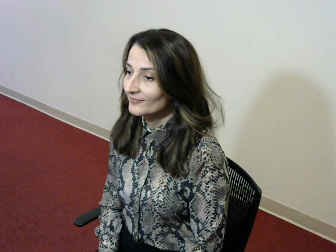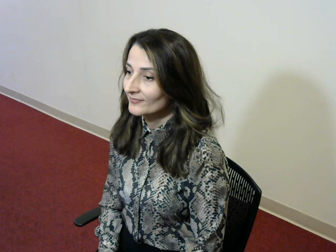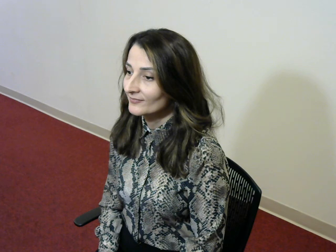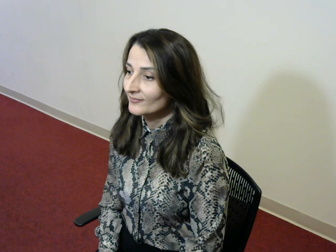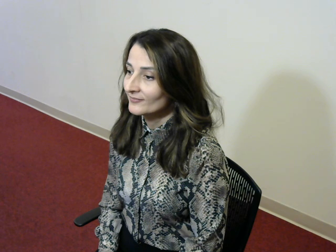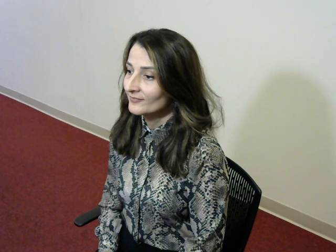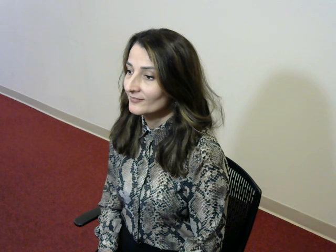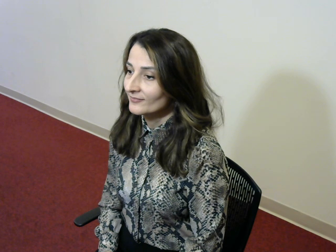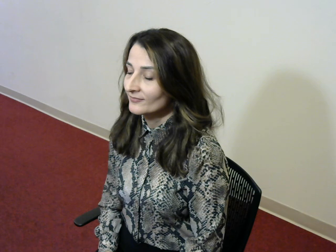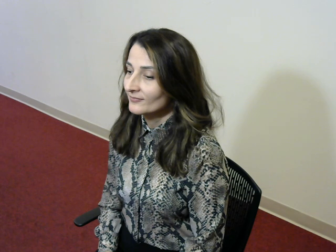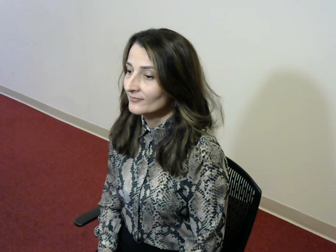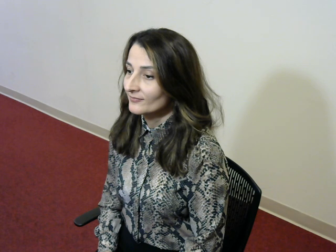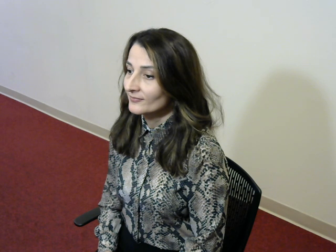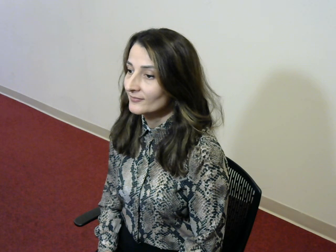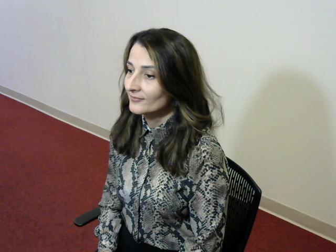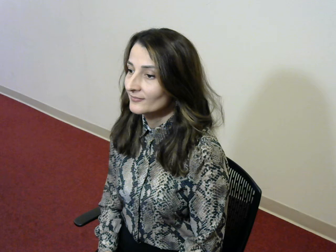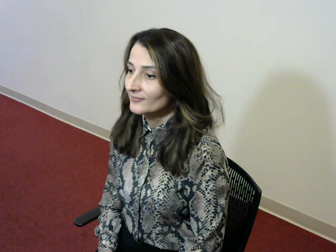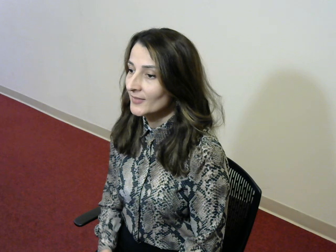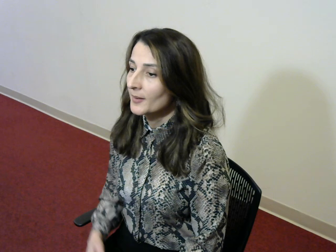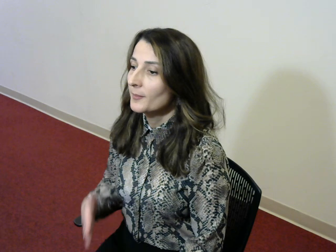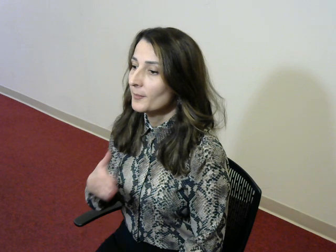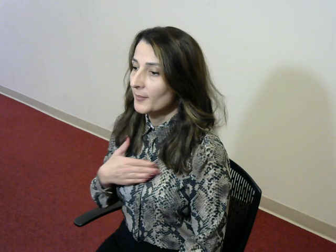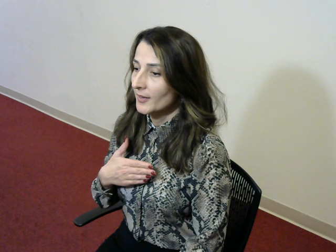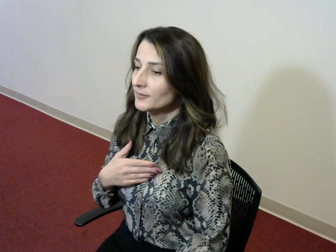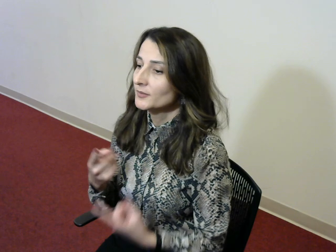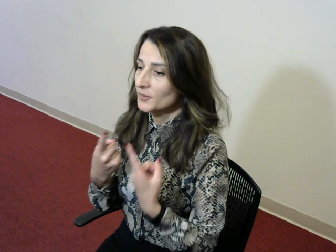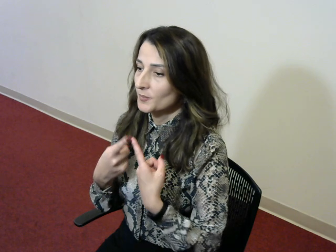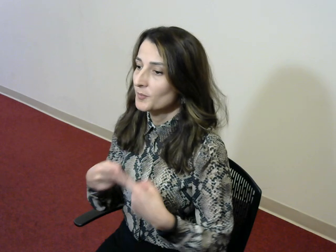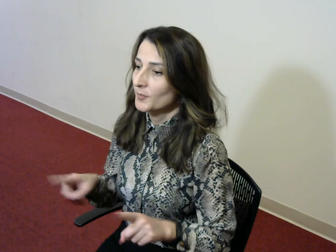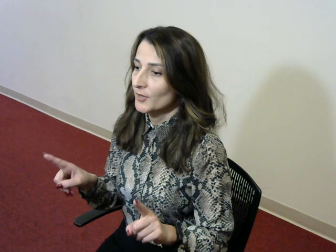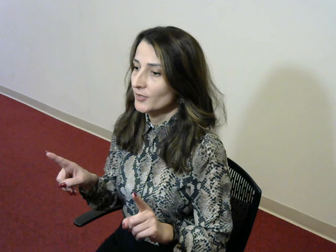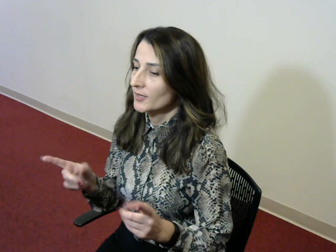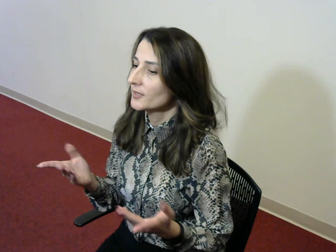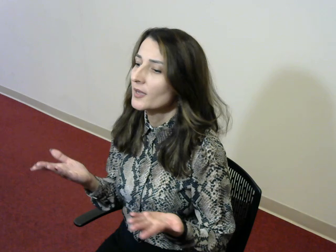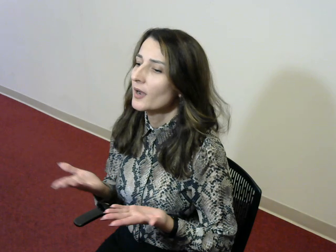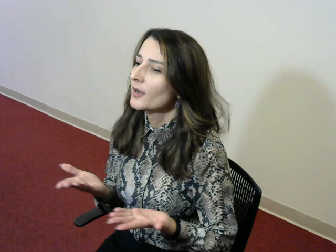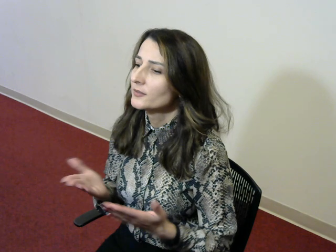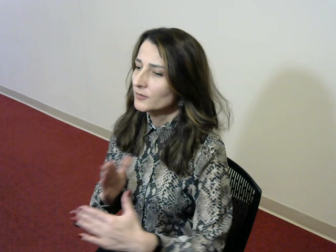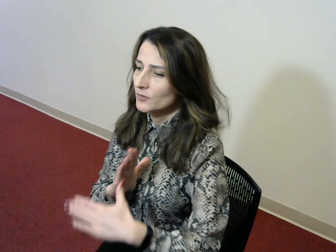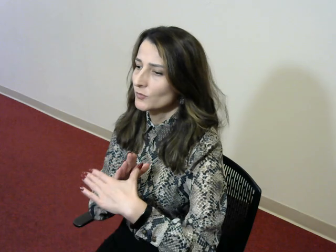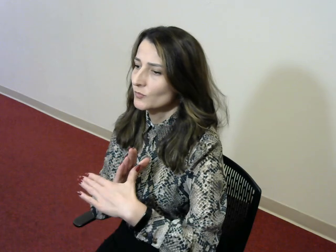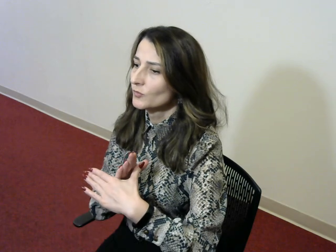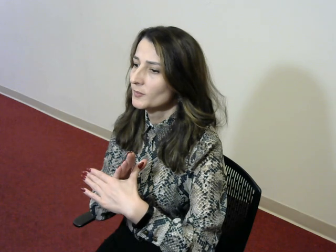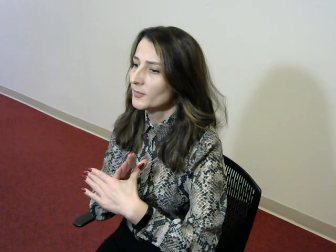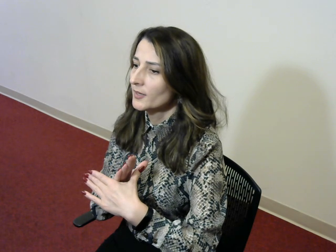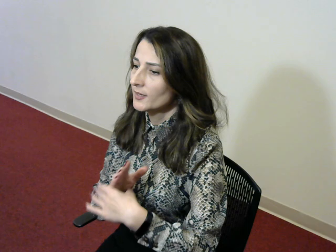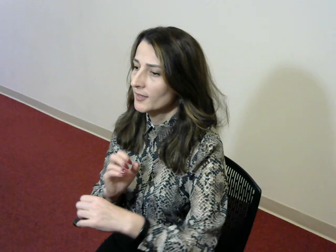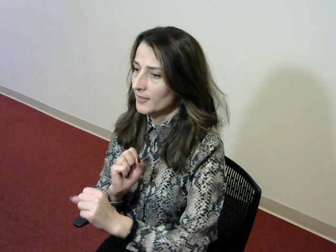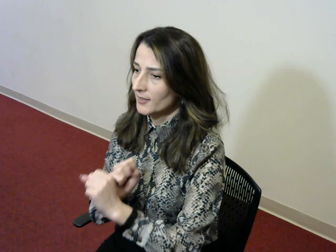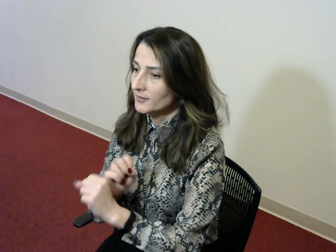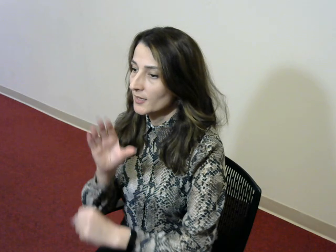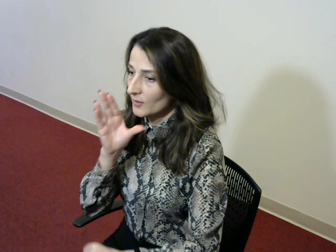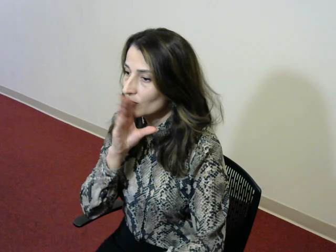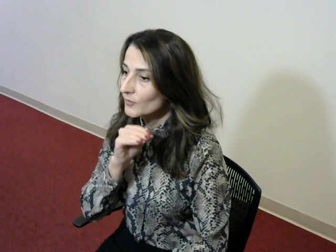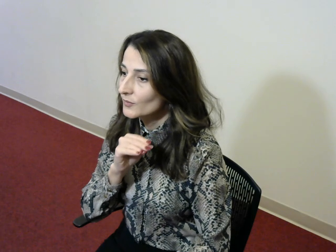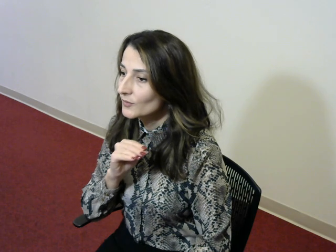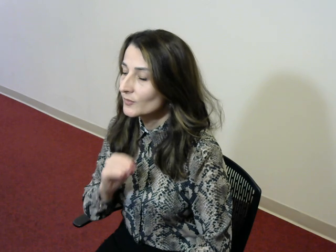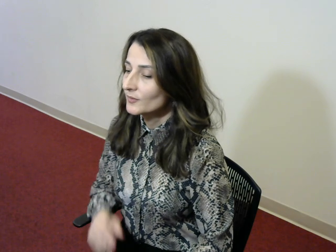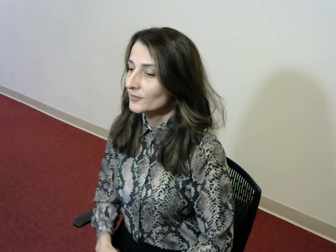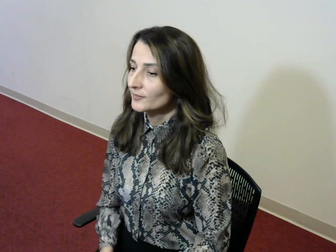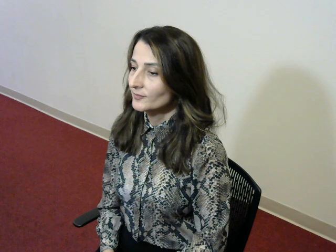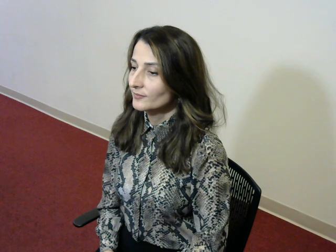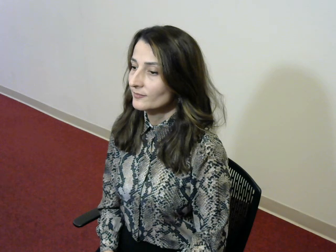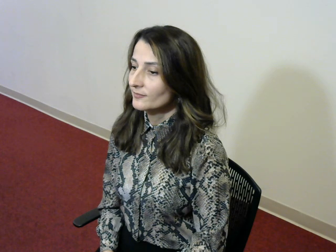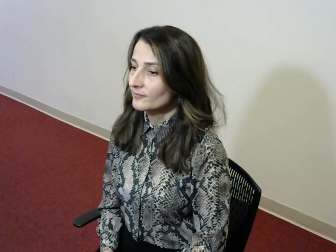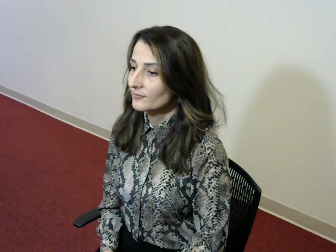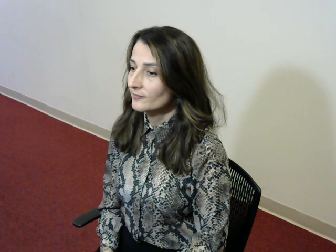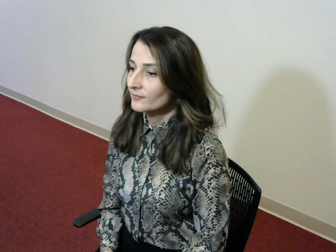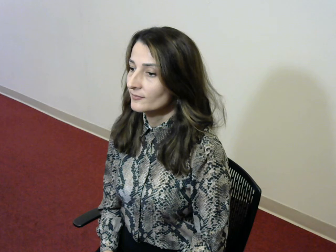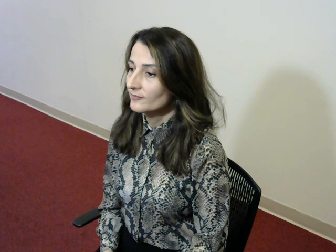Mənə başqa hansı köməkliyi edə bilərsiniz?